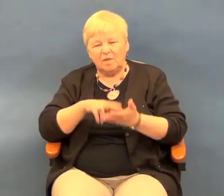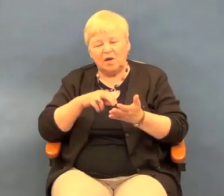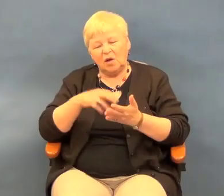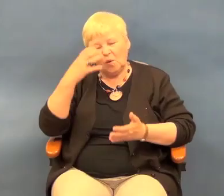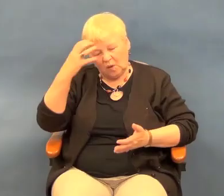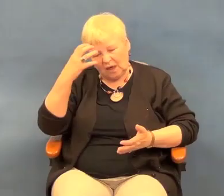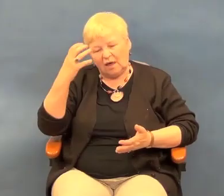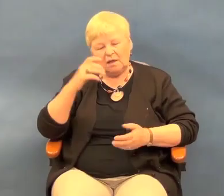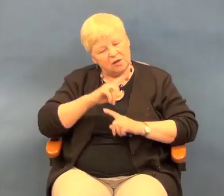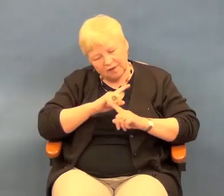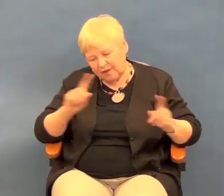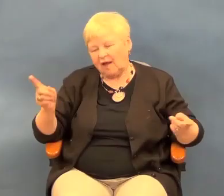Brakuje ludziom kultury.